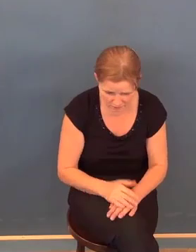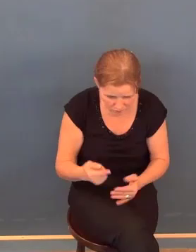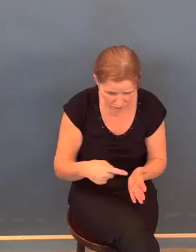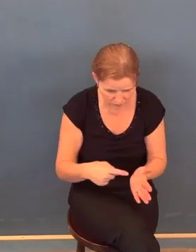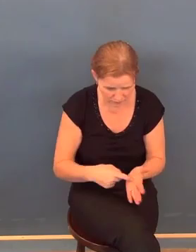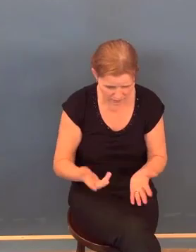No właśnie.